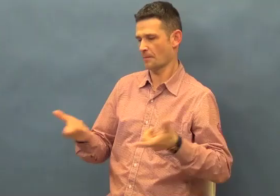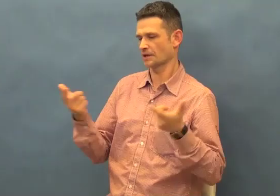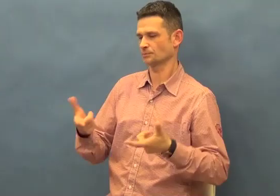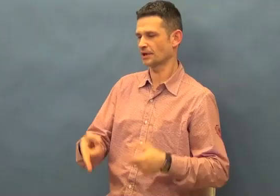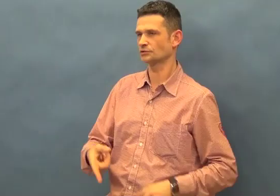Niebezpieczny.